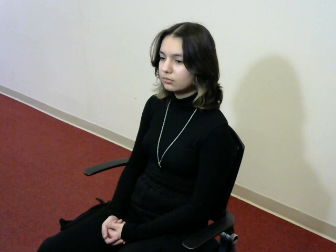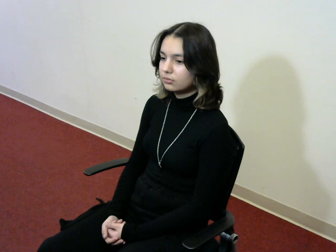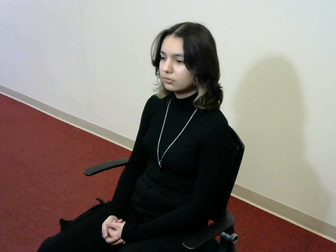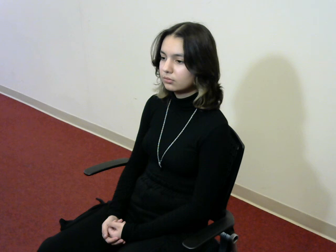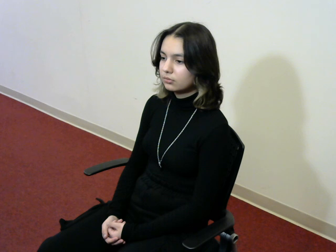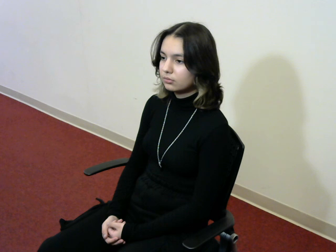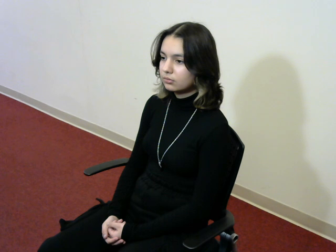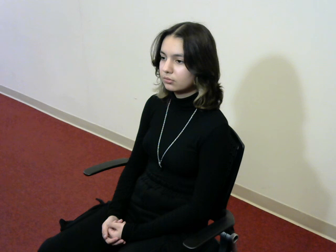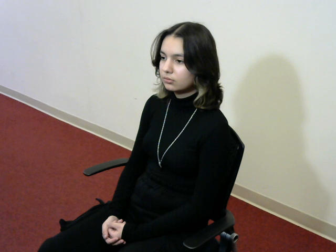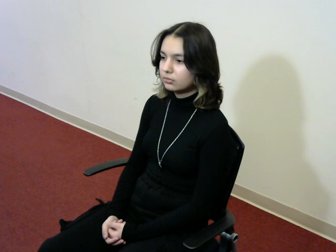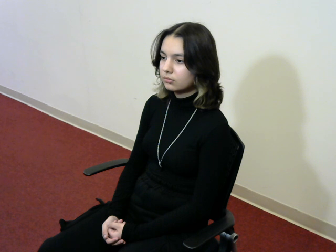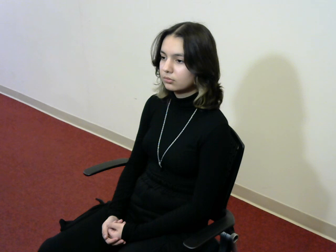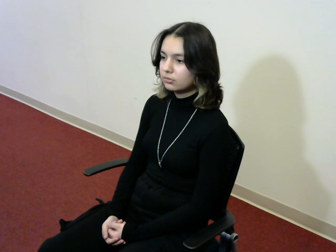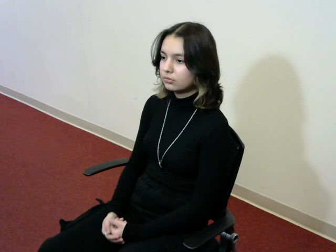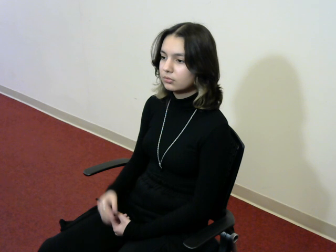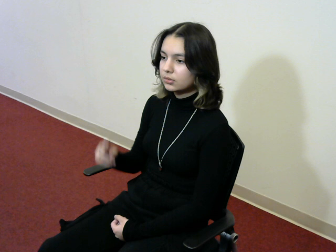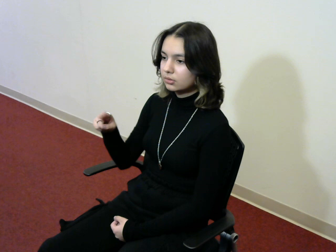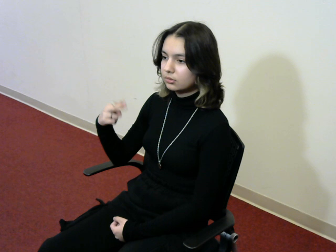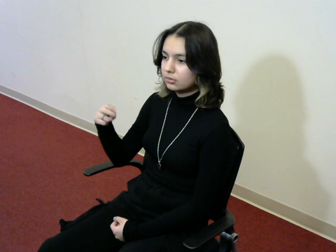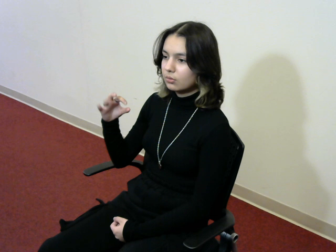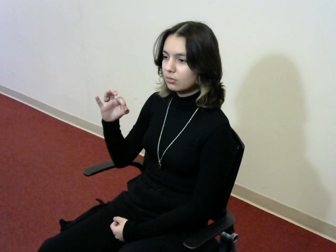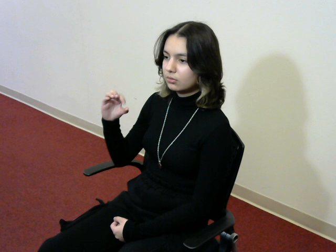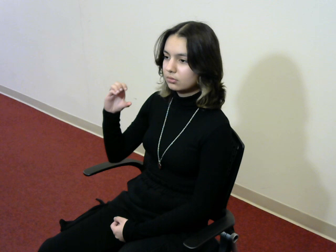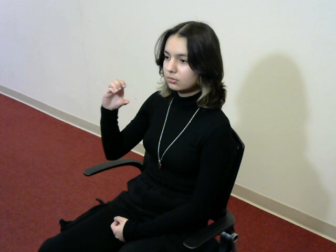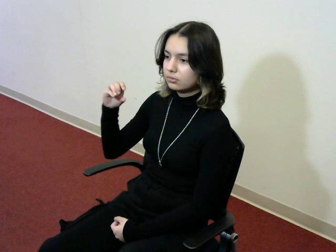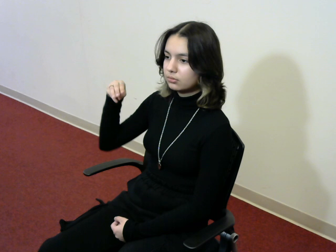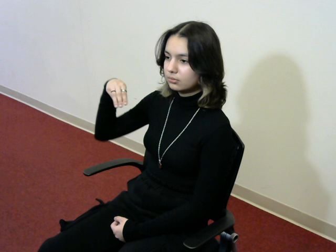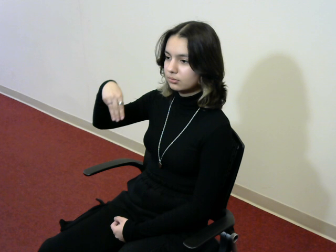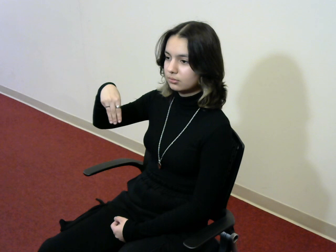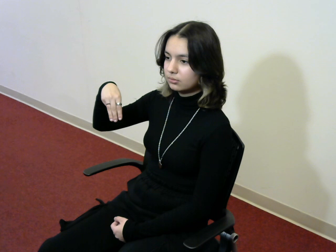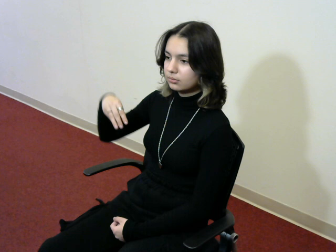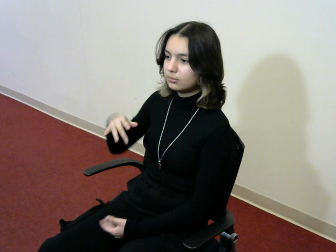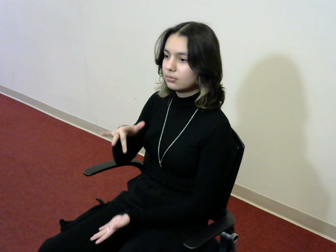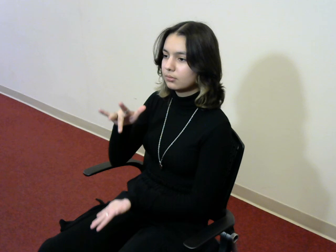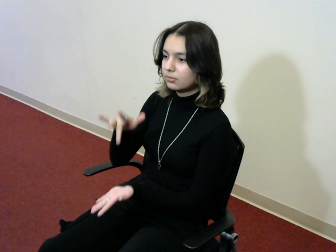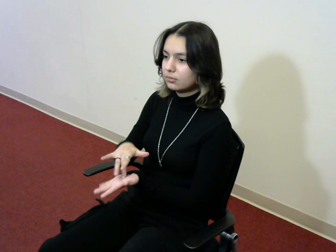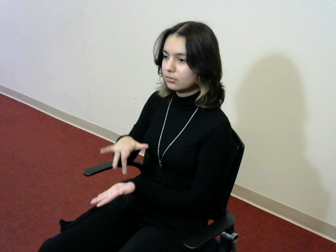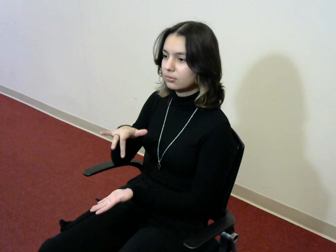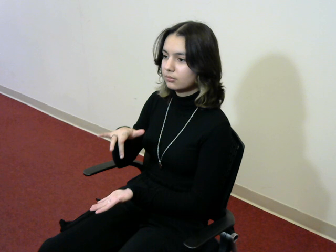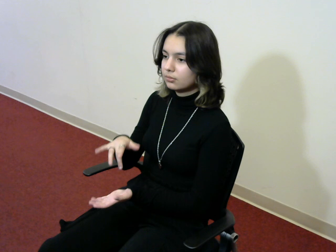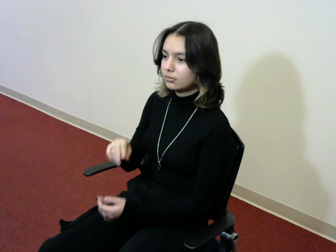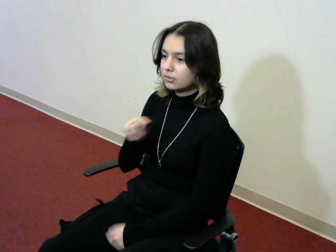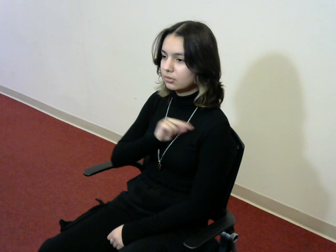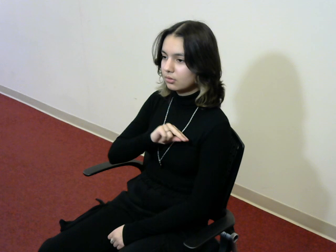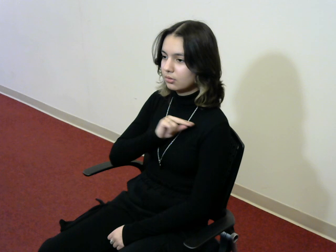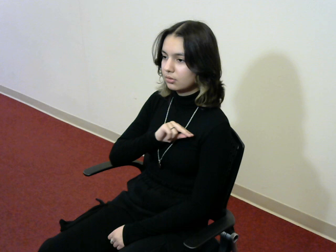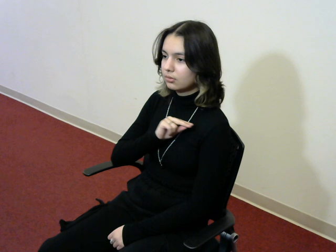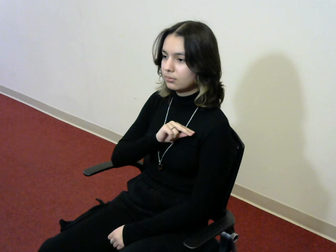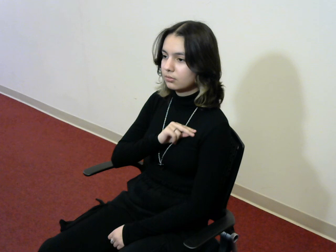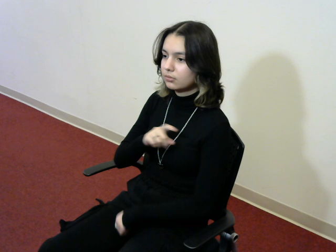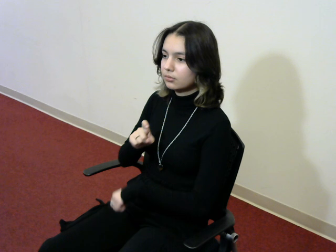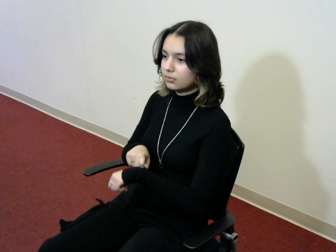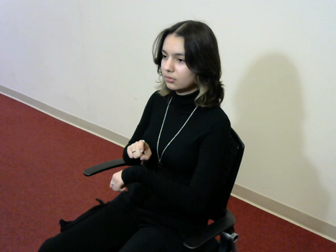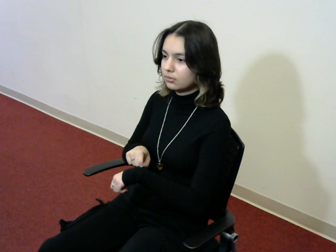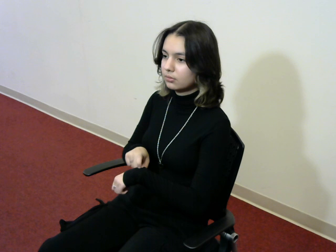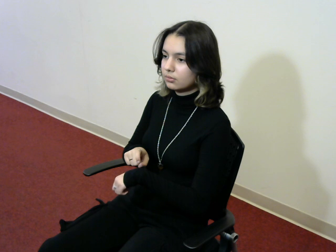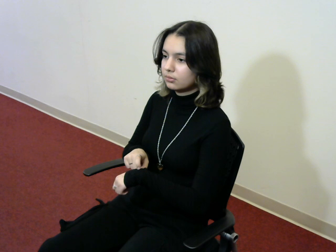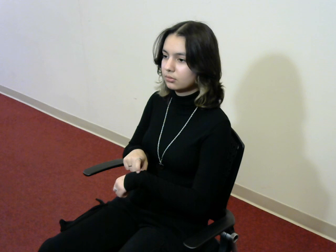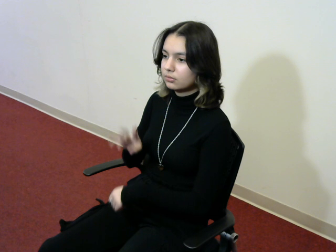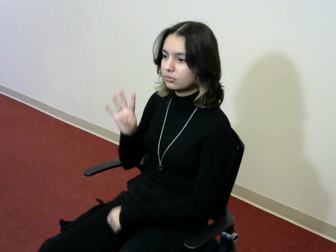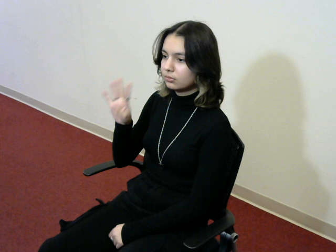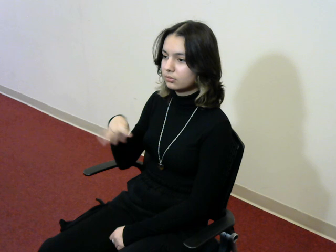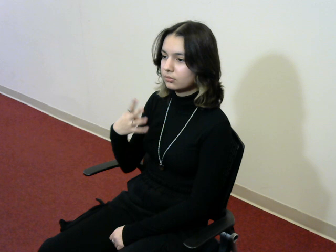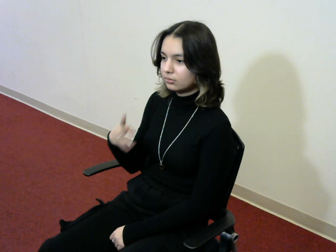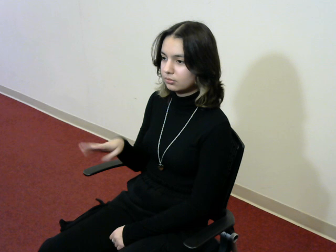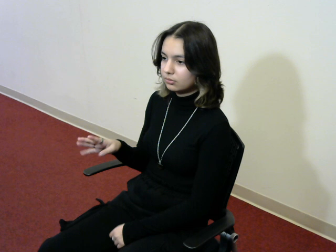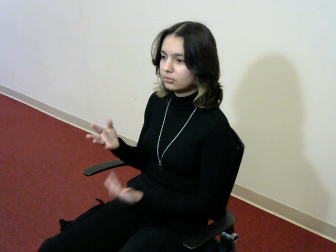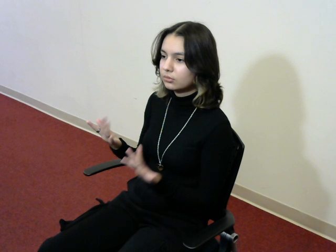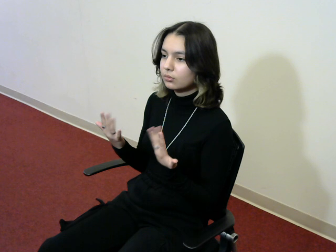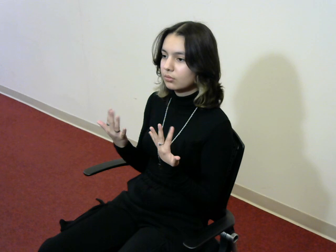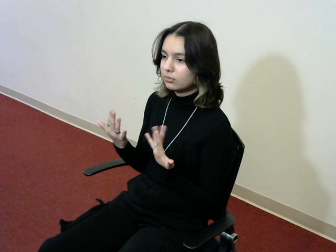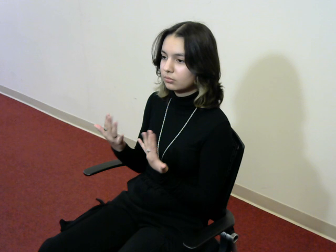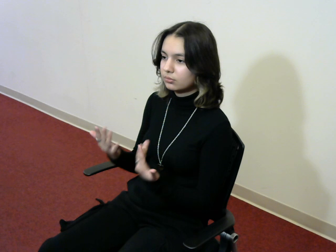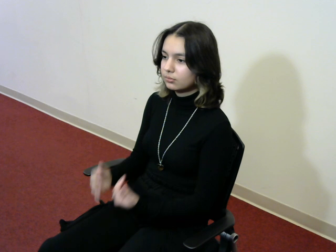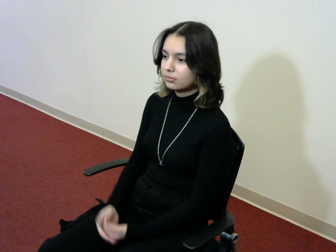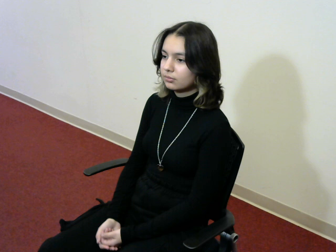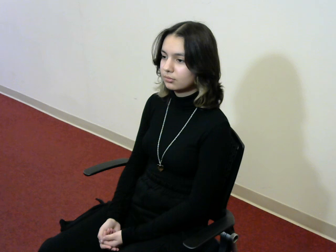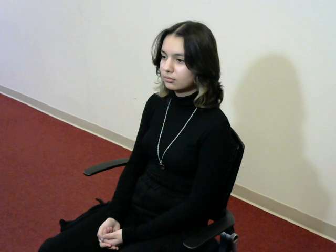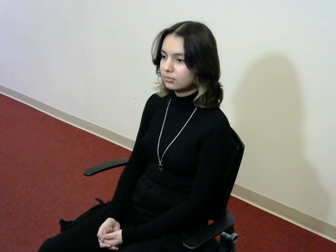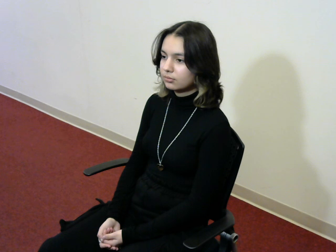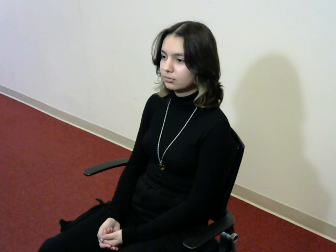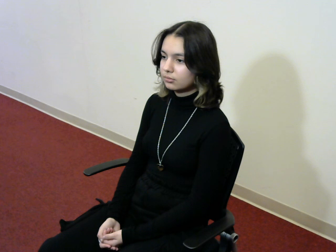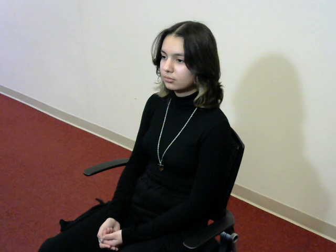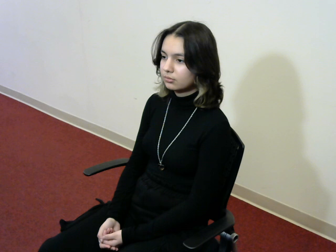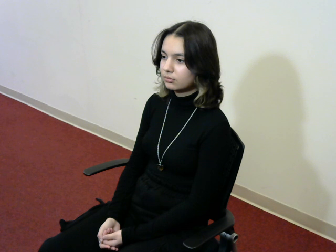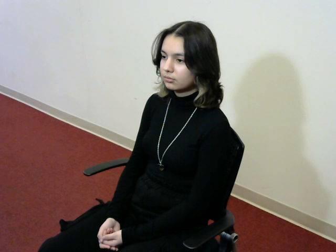DOST Mərkəzlərində iş saatı,qrafiki necədir?